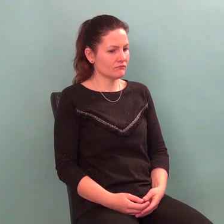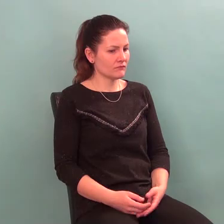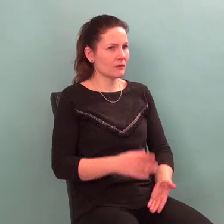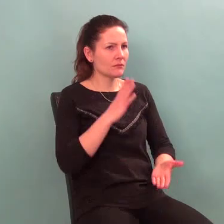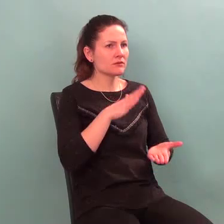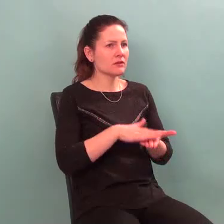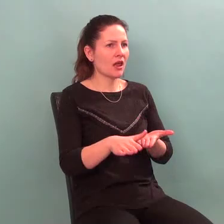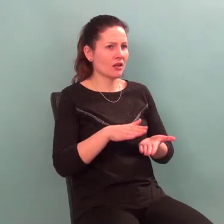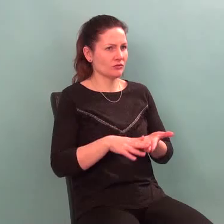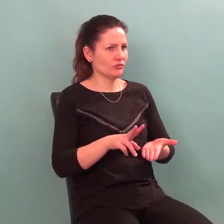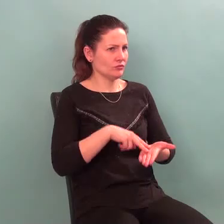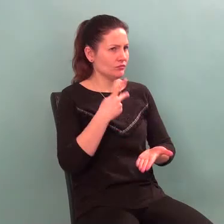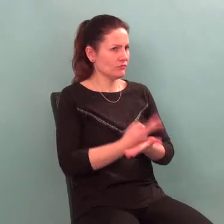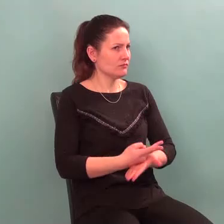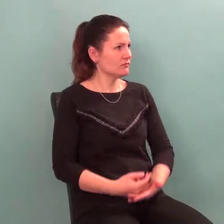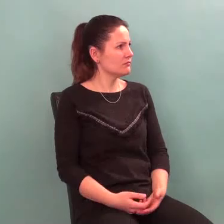Może jest ślisko i można się przewrócić.